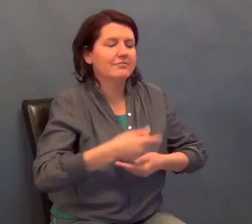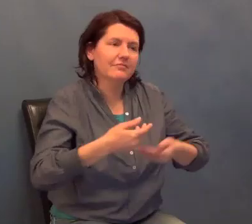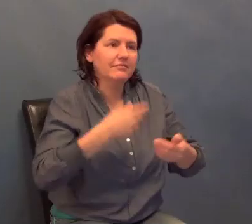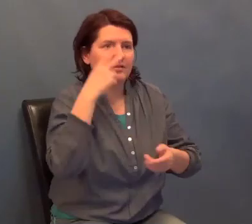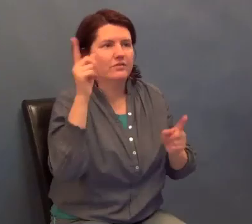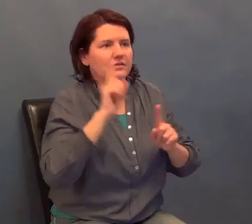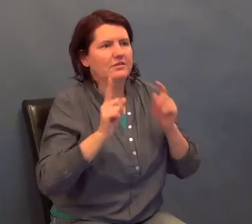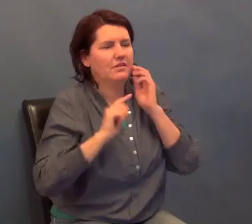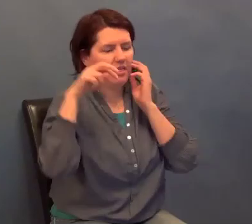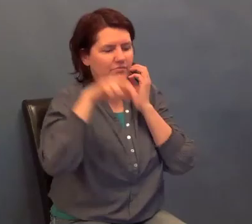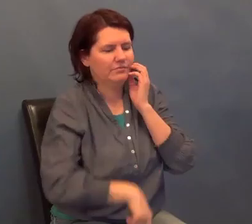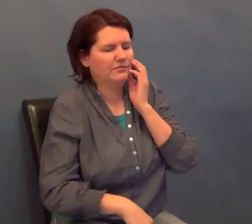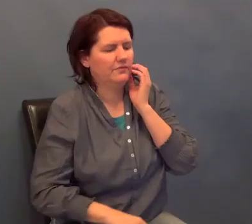Jak idziesz, to należy patrzeć na znaki.